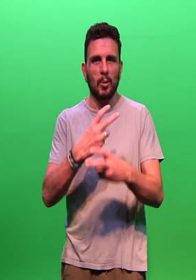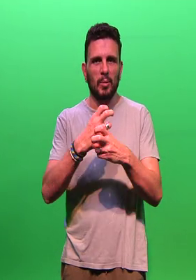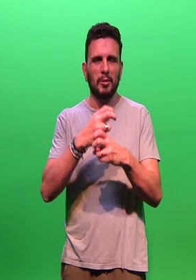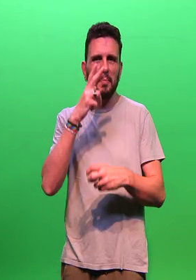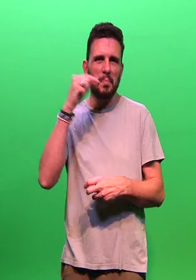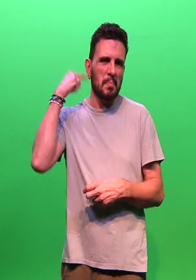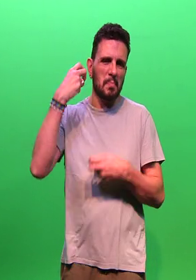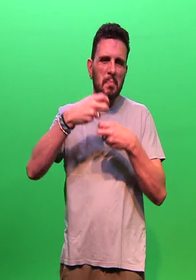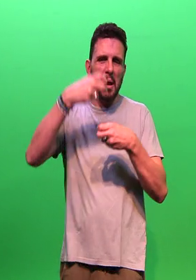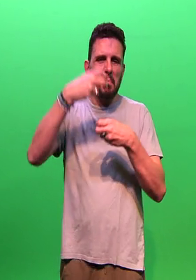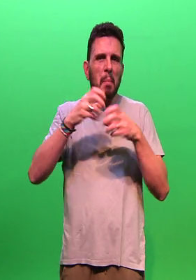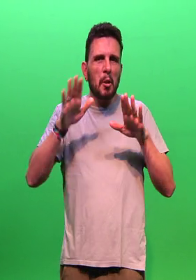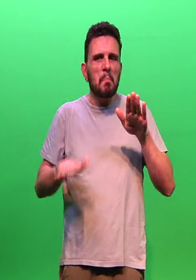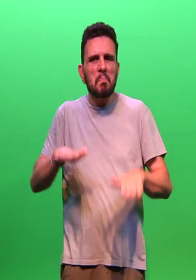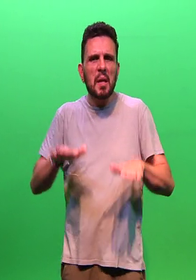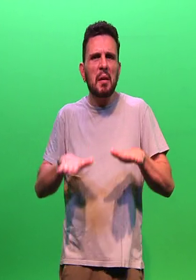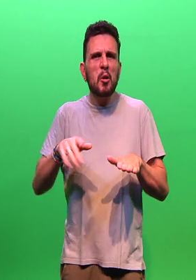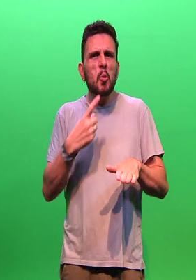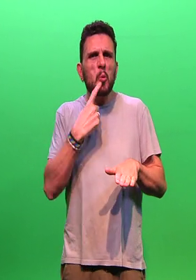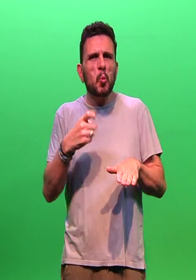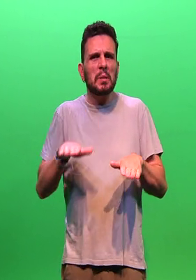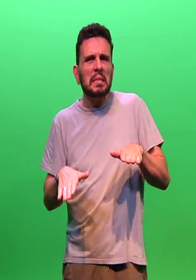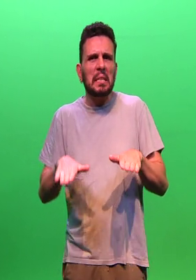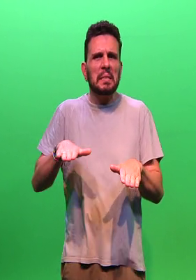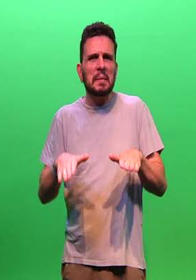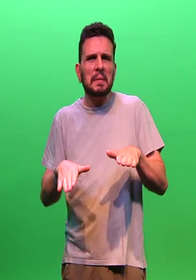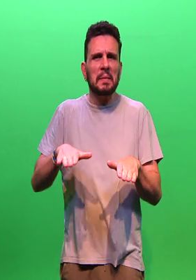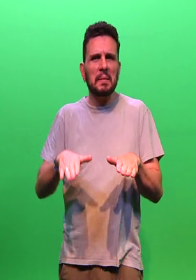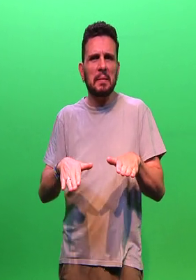Em fa mal l'os de la columna vertebral, però em costa caminar, vaig coix d'un peu.